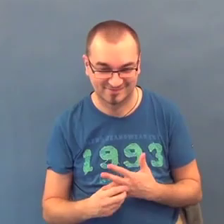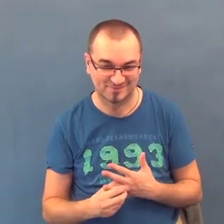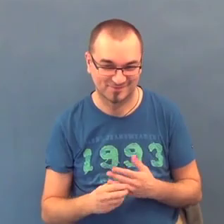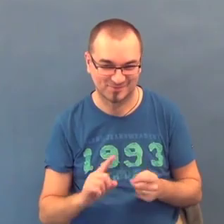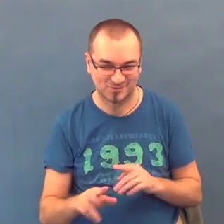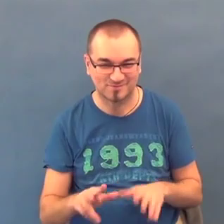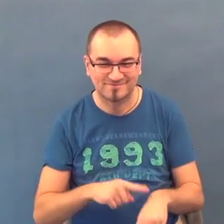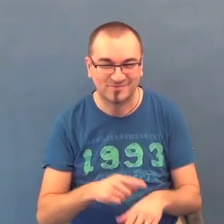Po ósmej, o której godzinie dokładnie?